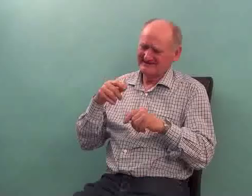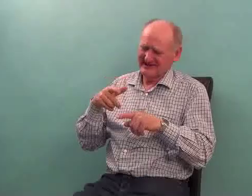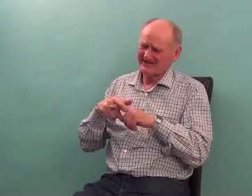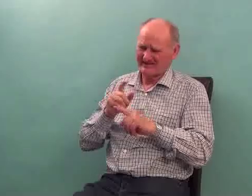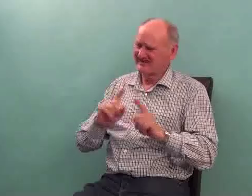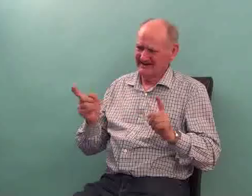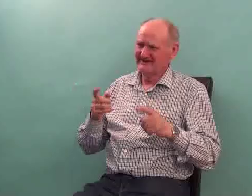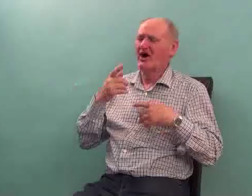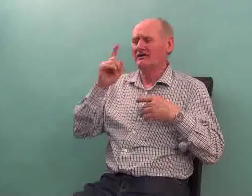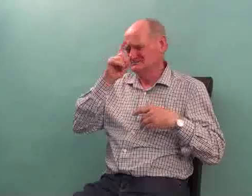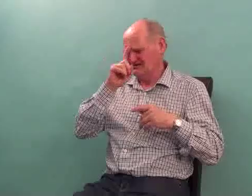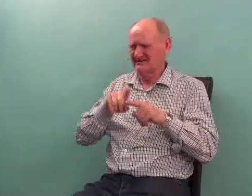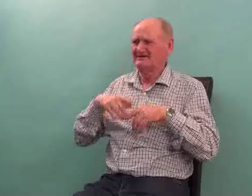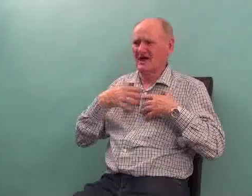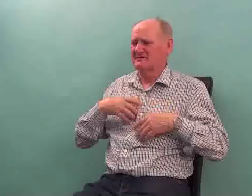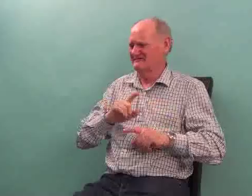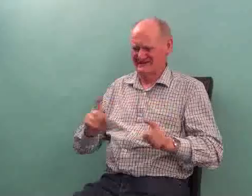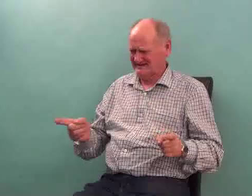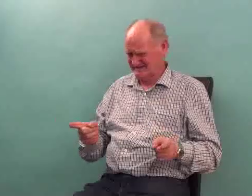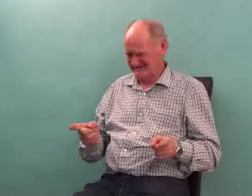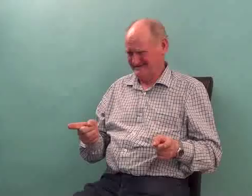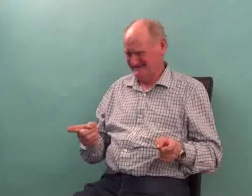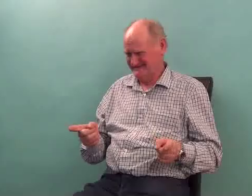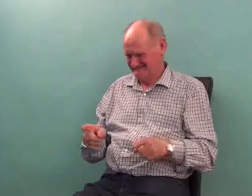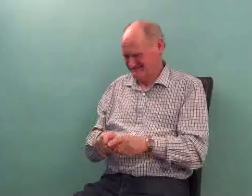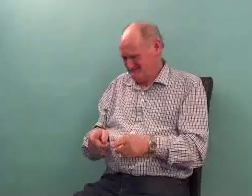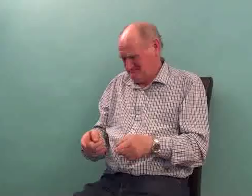Zakaz dotyczy koni oraz ludzi, nie wolno im się myć.